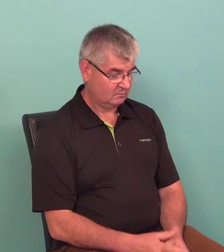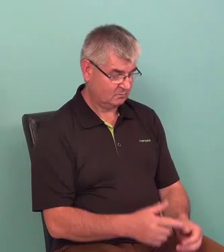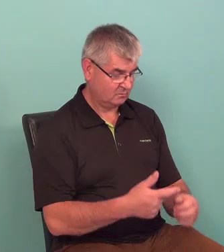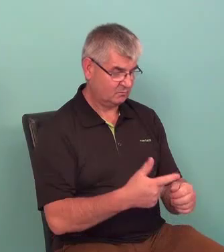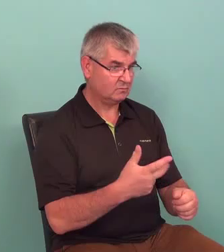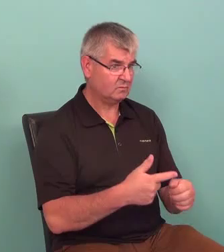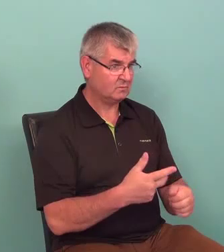Dwudziestego trzeciego.